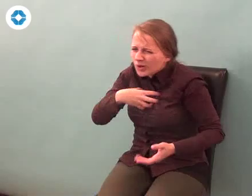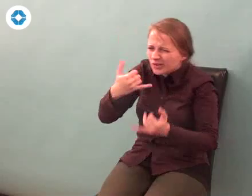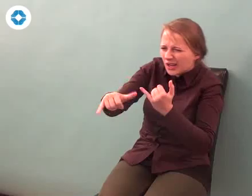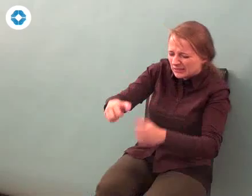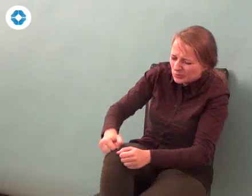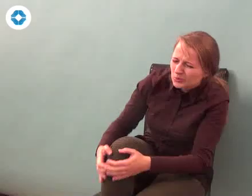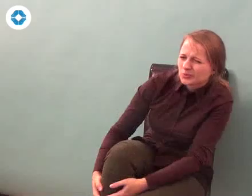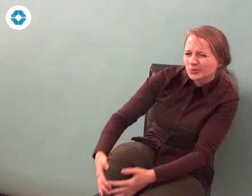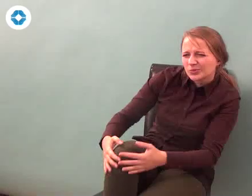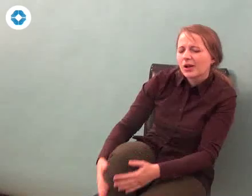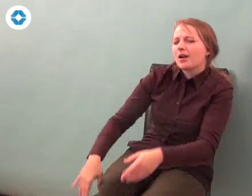Rozciera bolącą nogę.